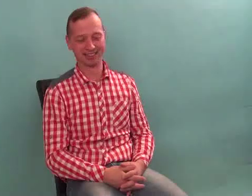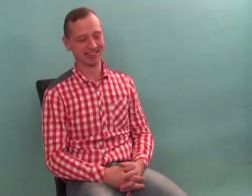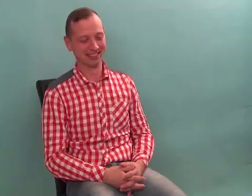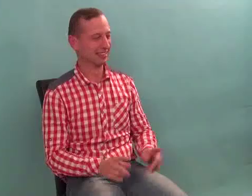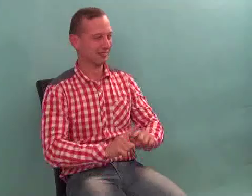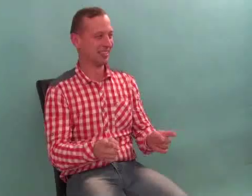Nie wolno.